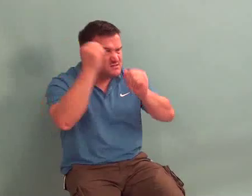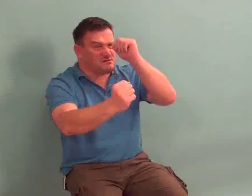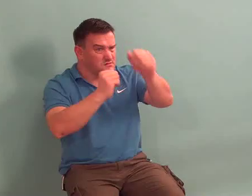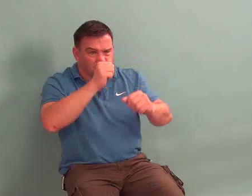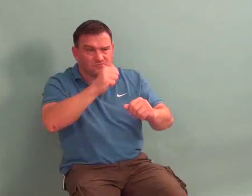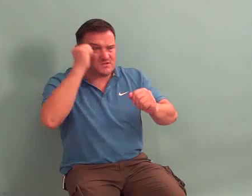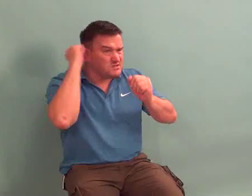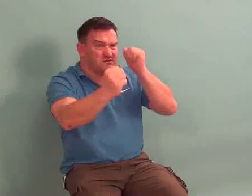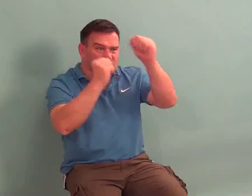Walą pięściami w drzwi.